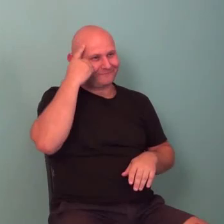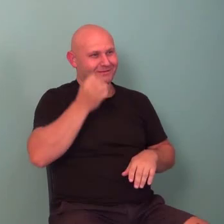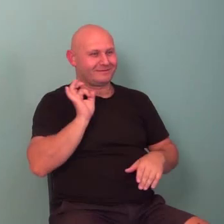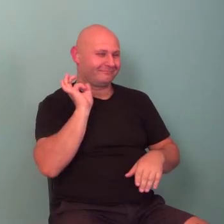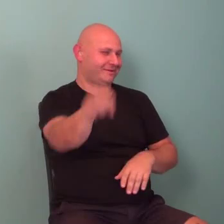Wpada tam.